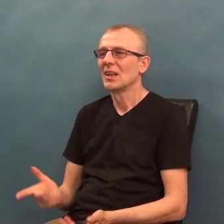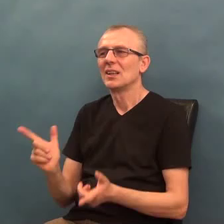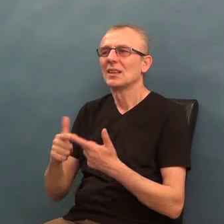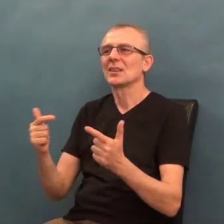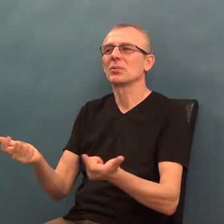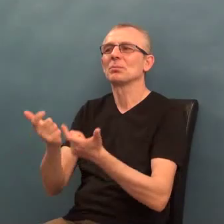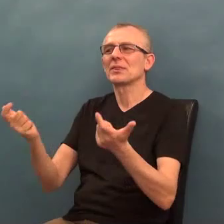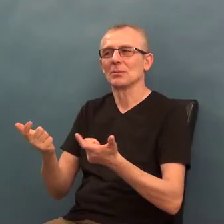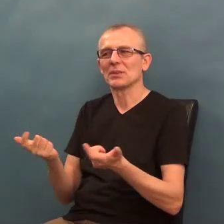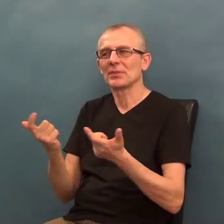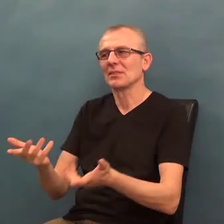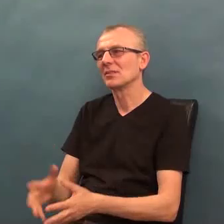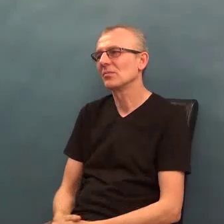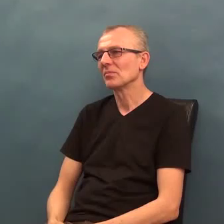Ale to jest niebezpiecznie.